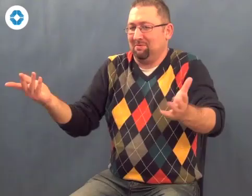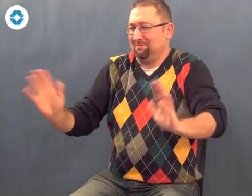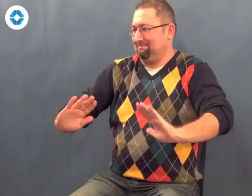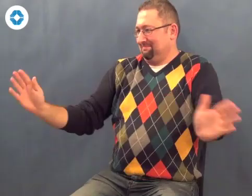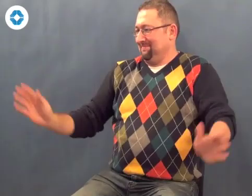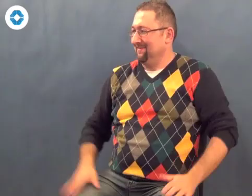Koniec.